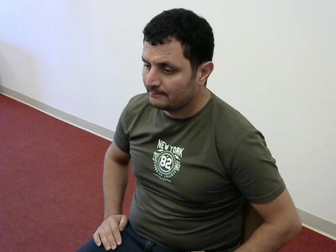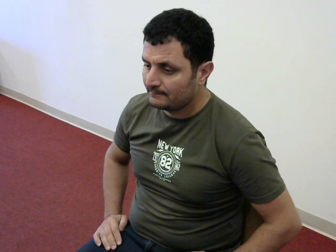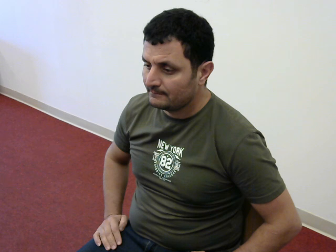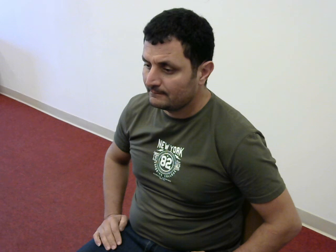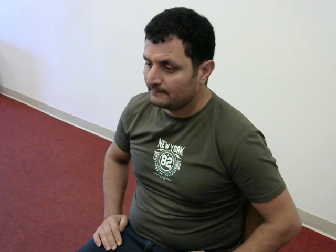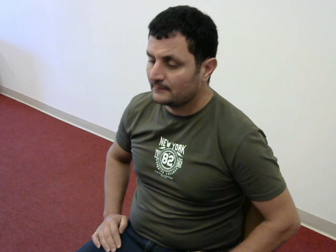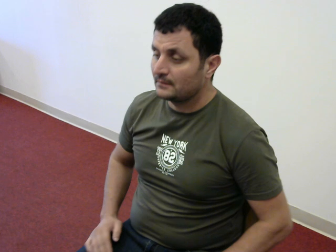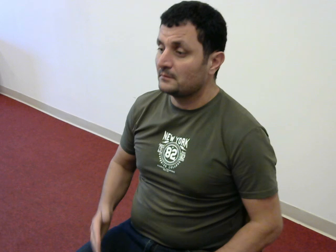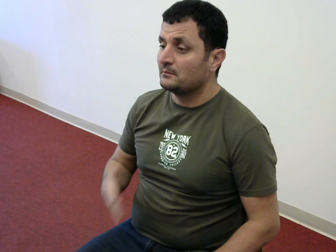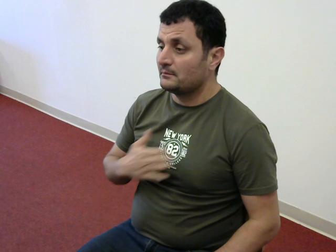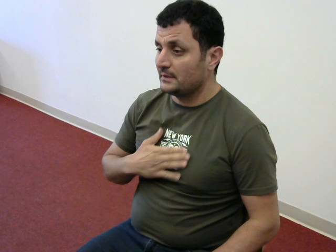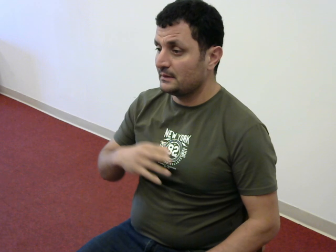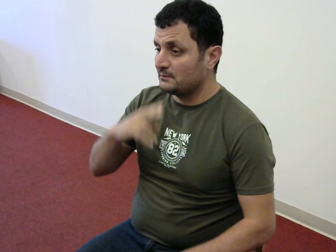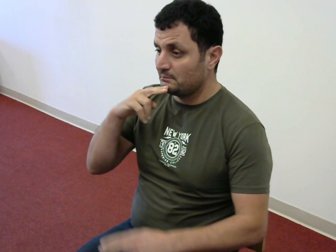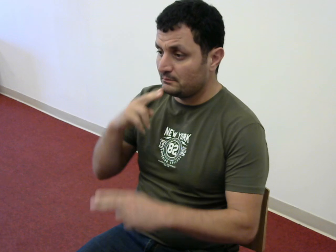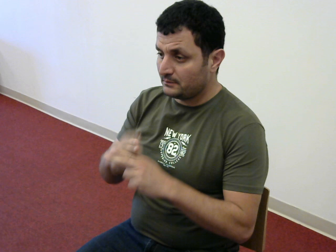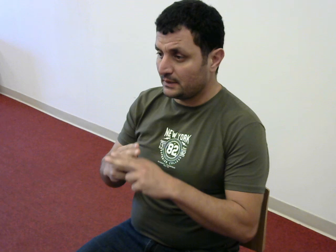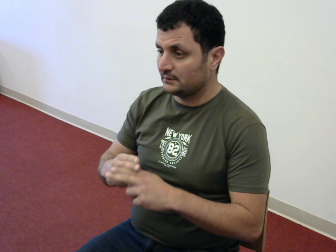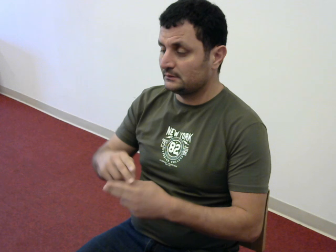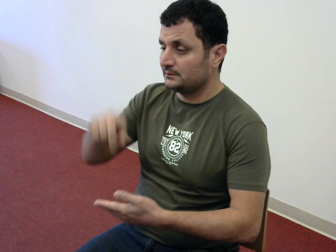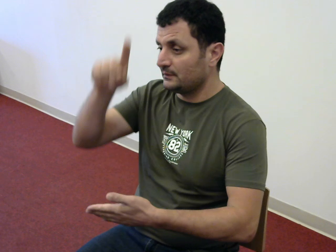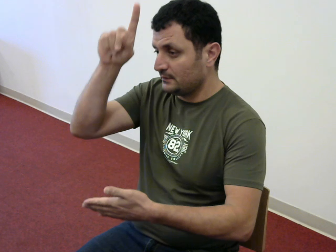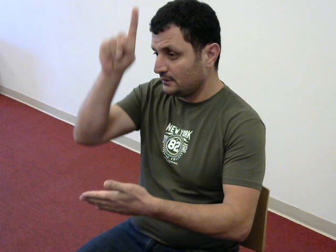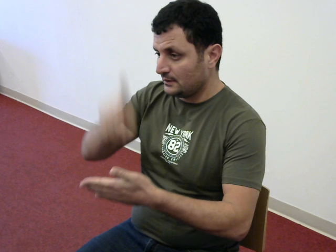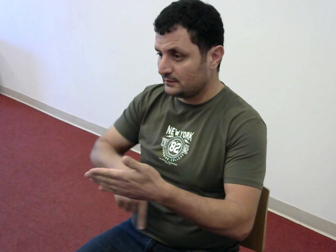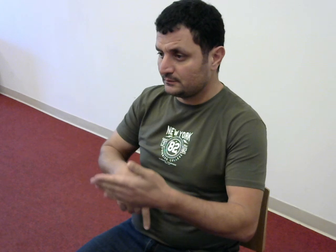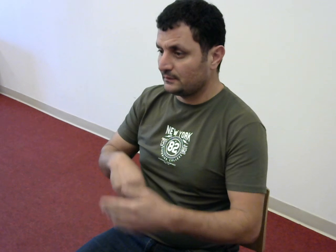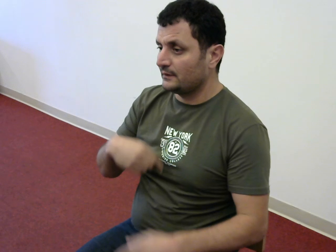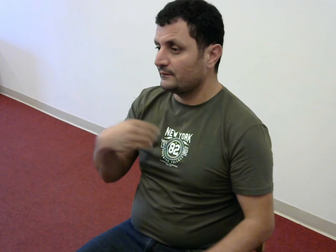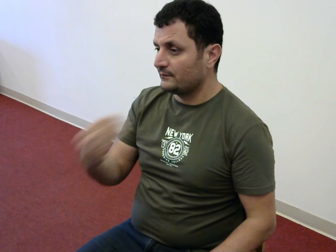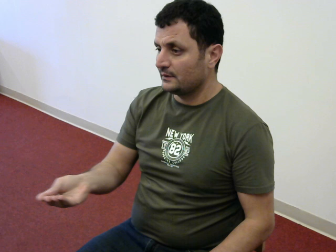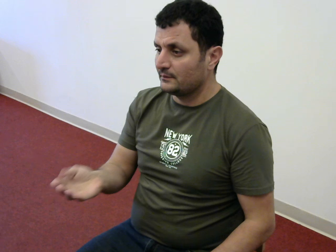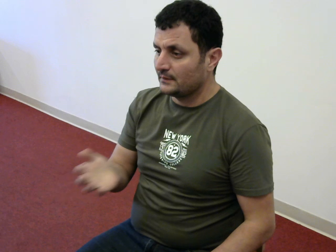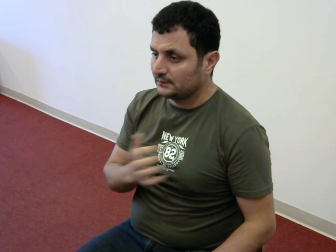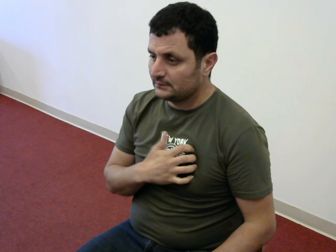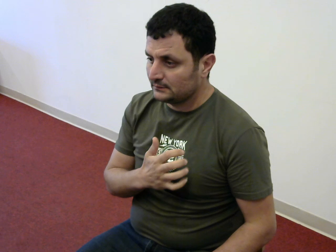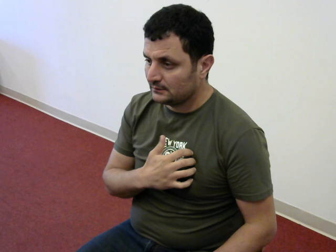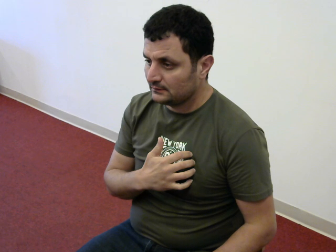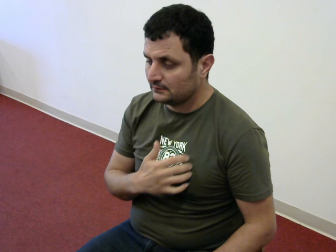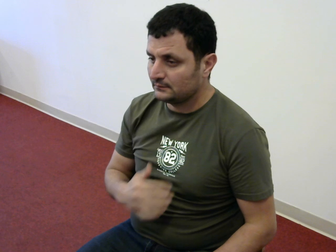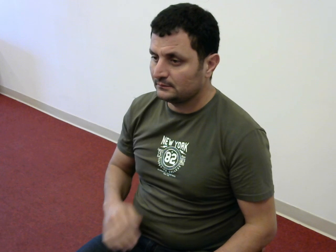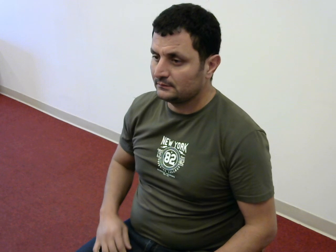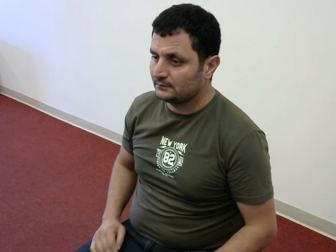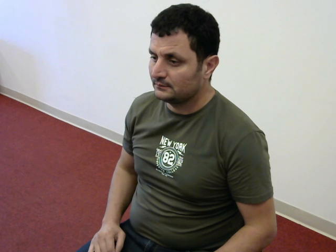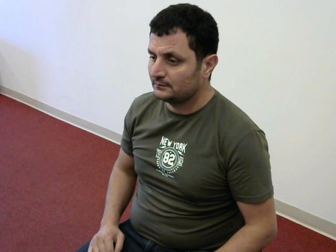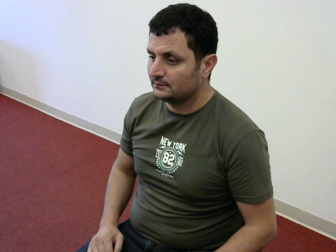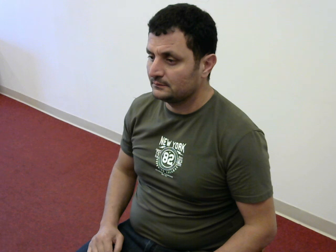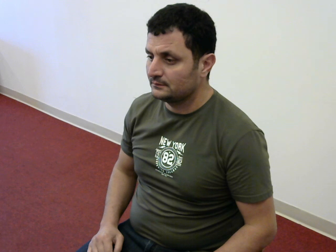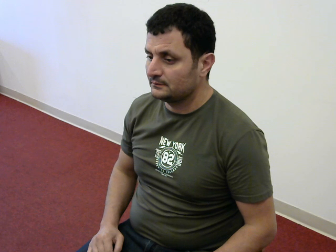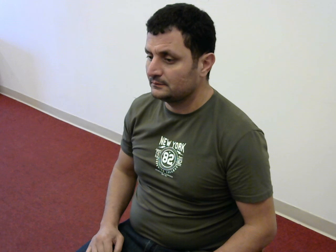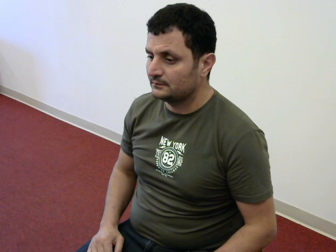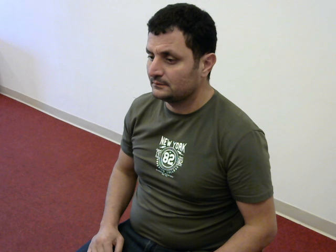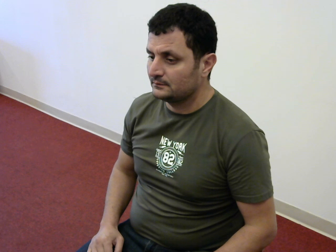Mən bacıma etibarnamə vermək istəyirəm